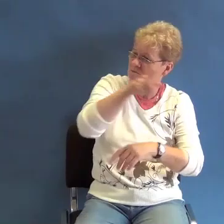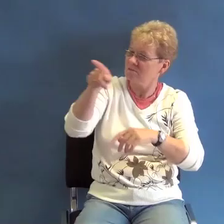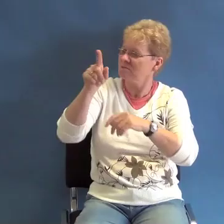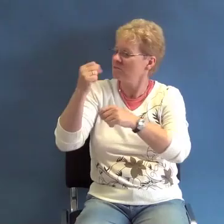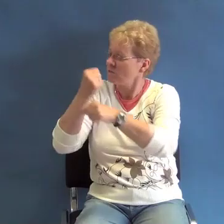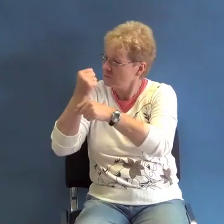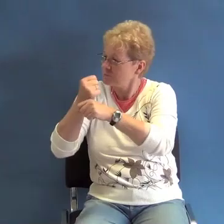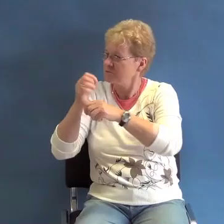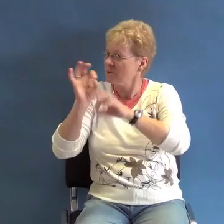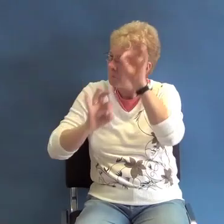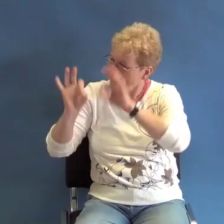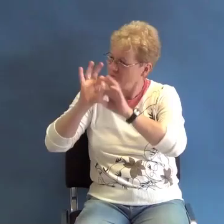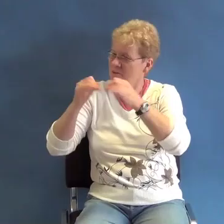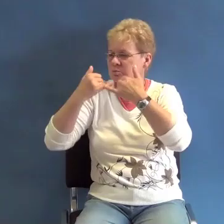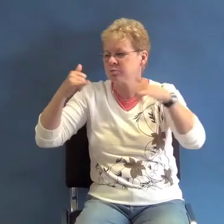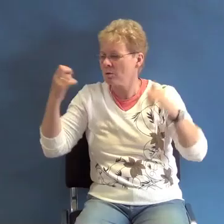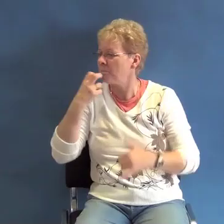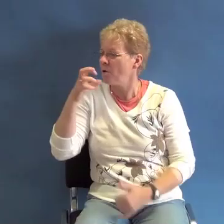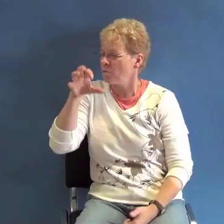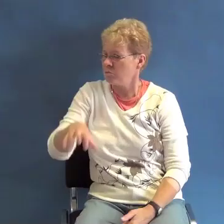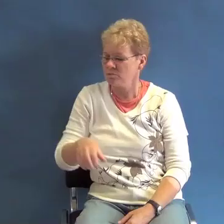To jest miejsce dla pracowników, serwisantów i różnych elektryków.